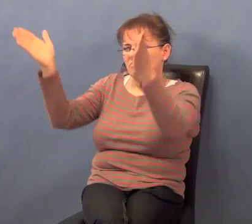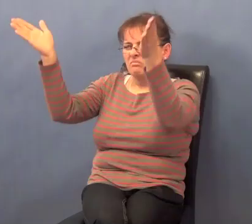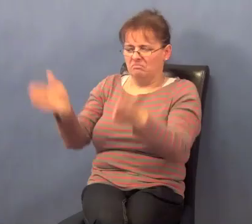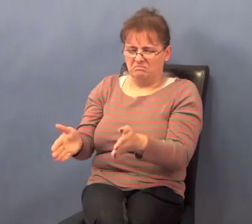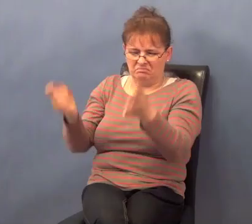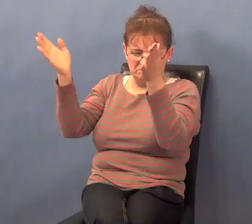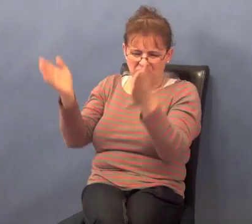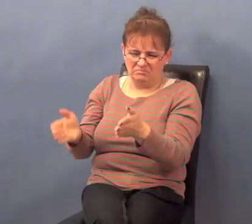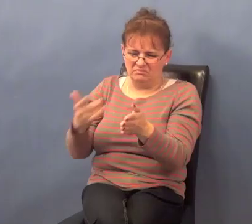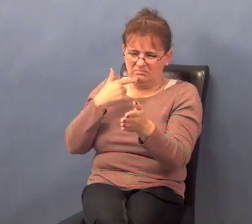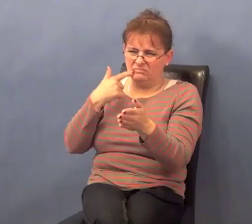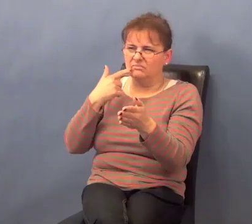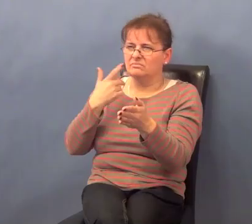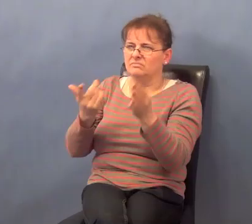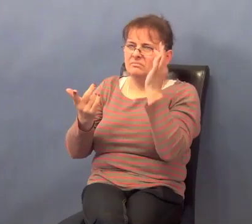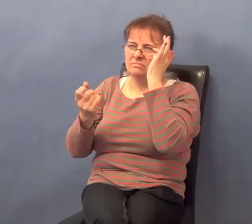Rów - co to jest?